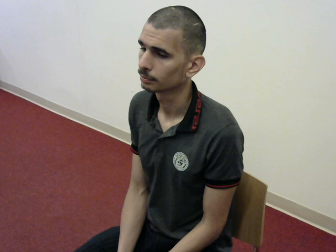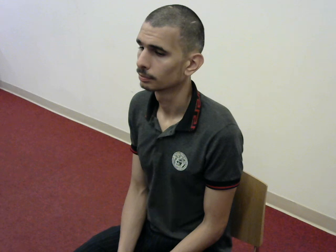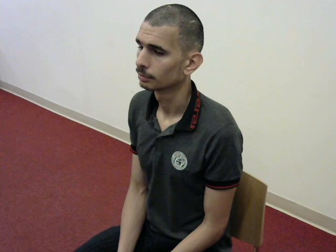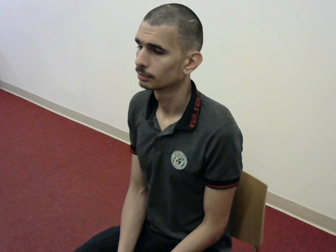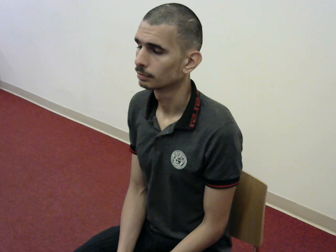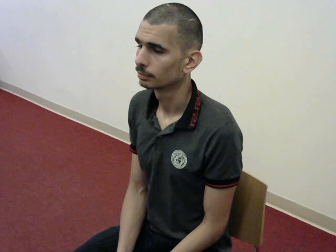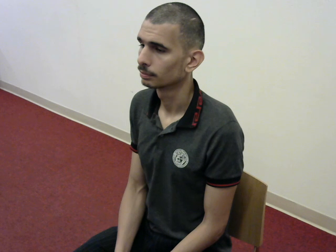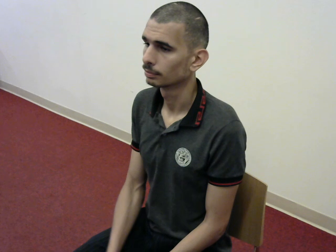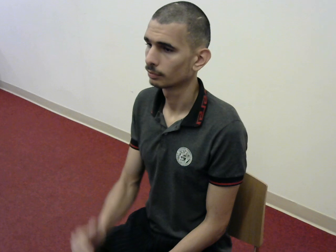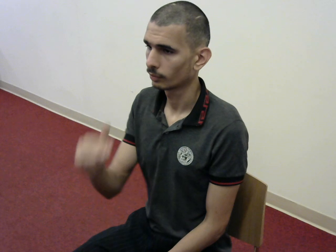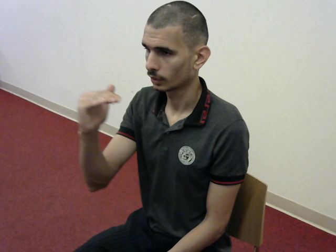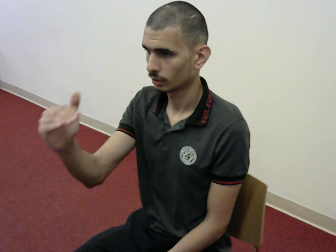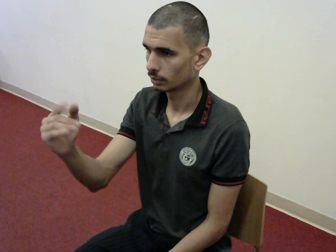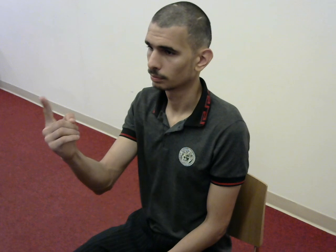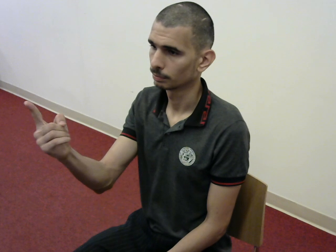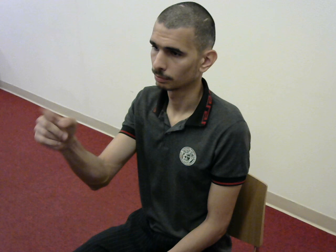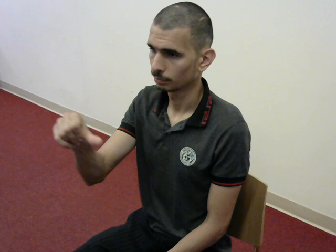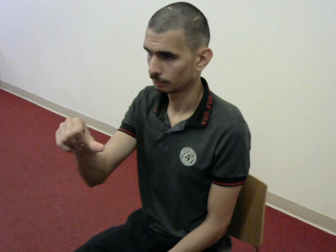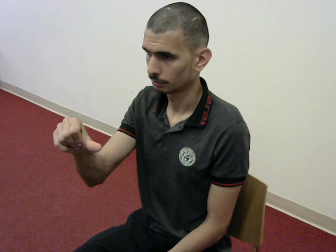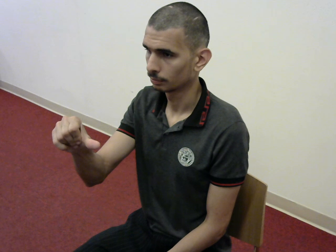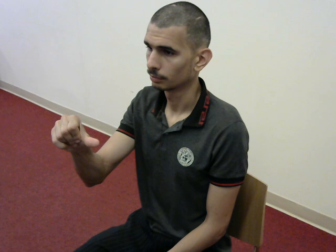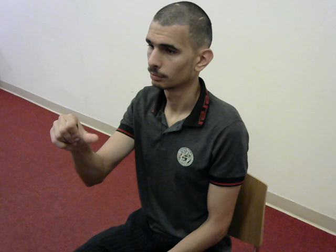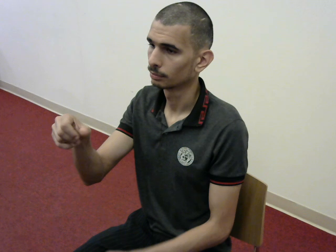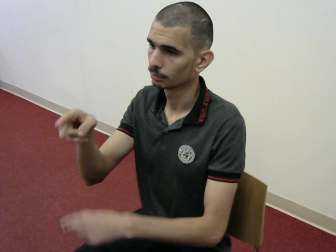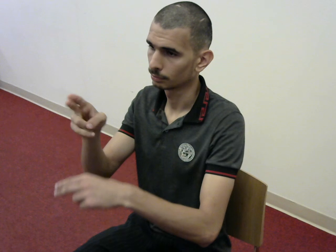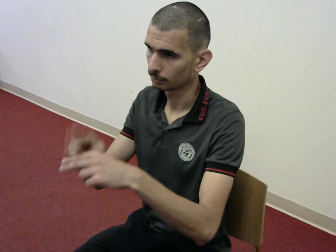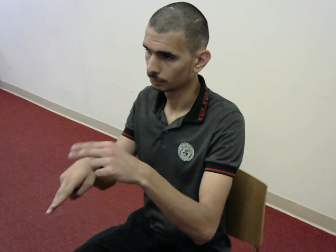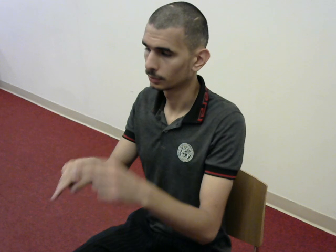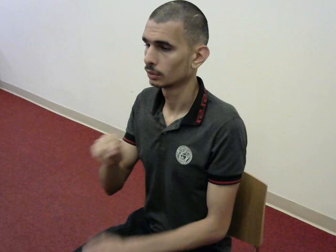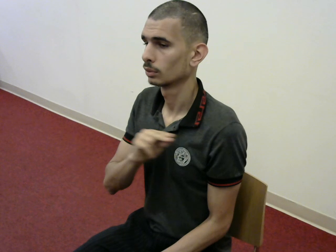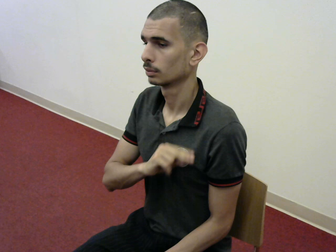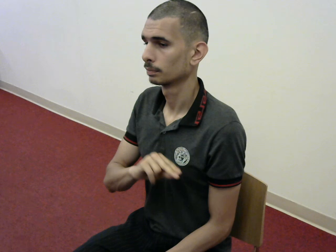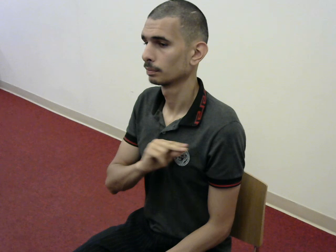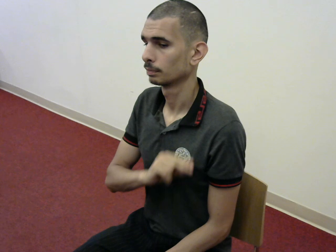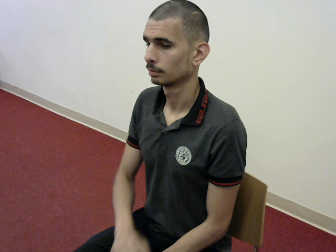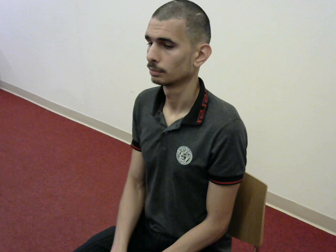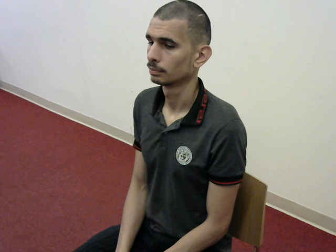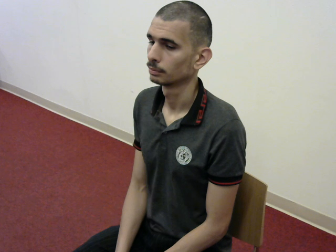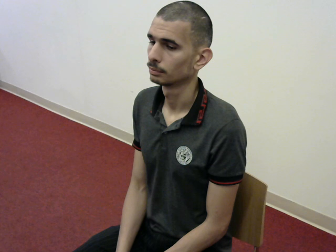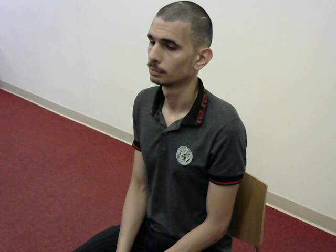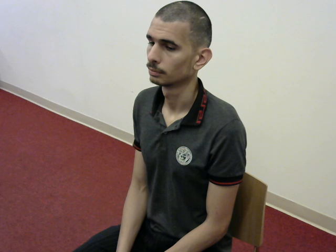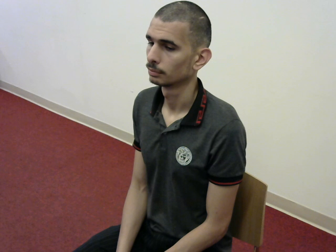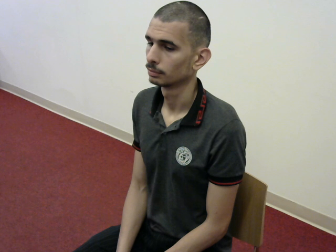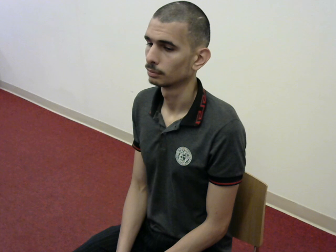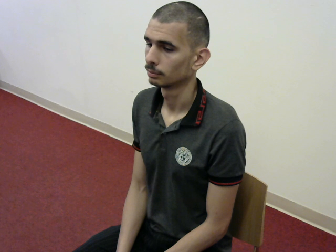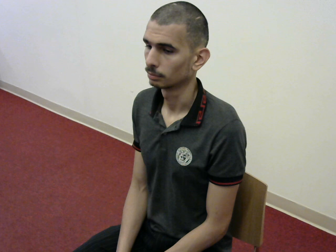Siz həftə sonu işləyirsiz?